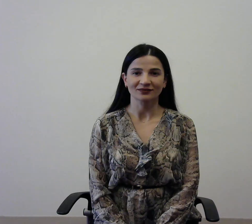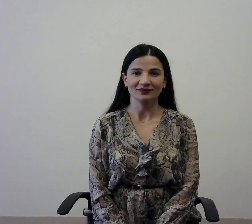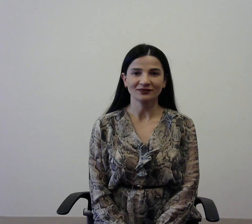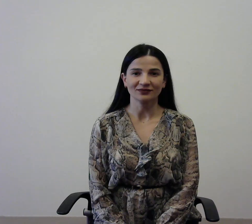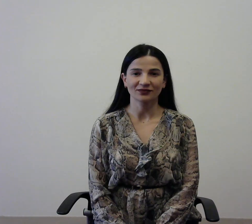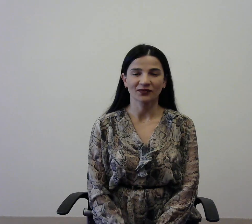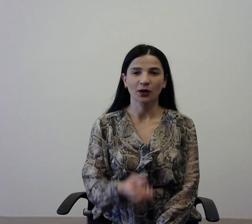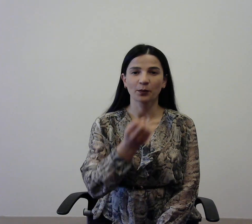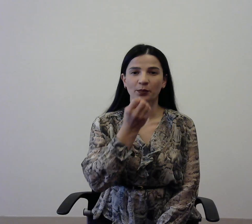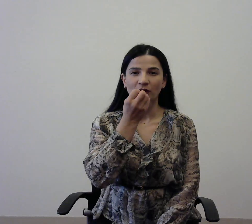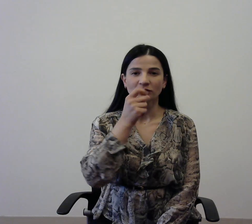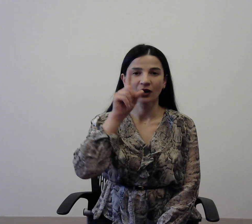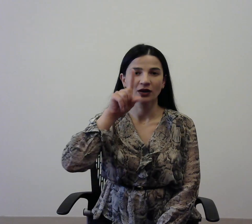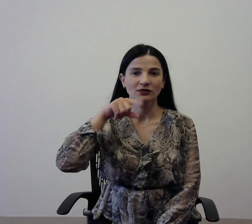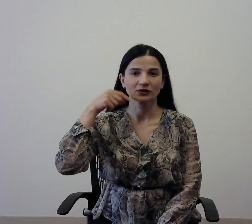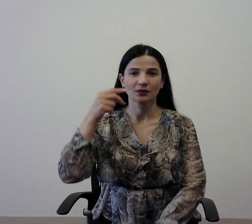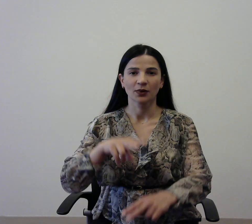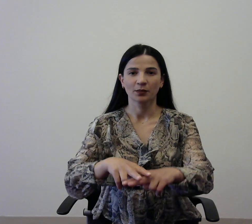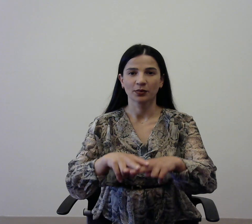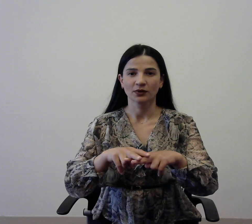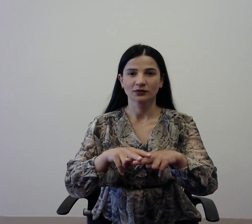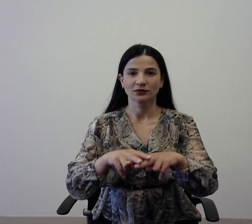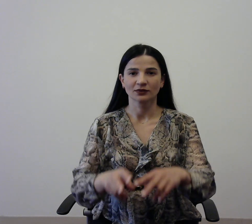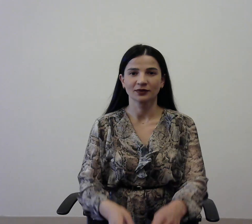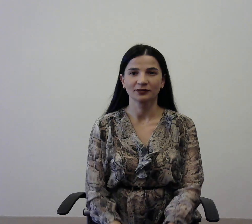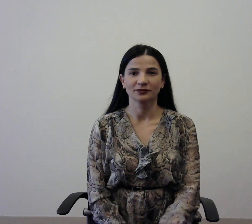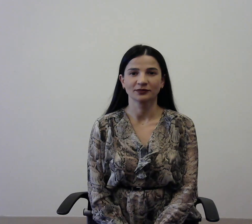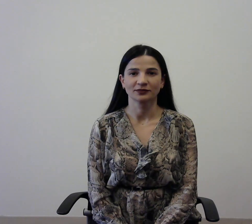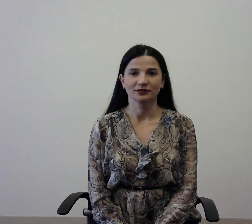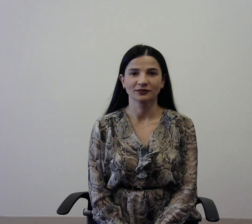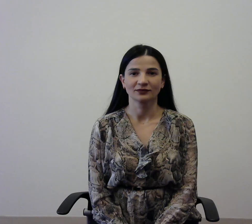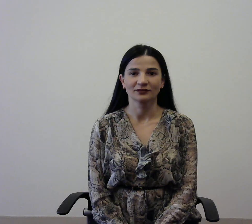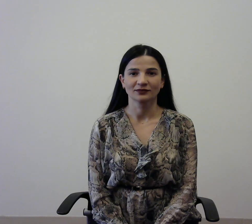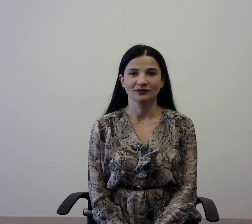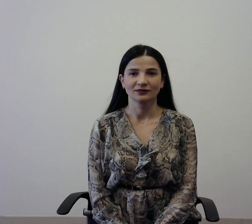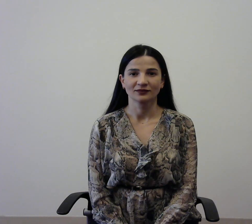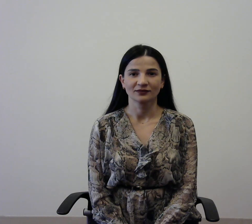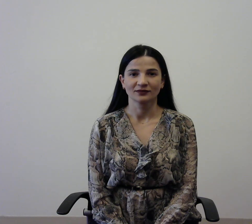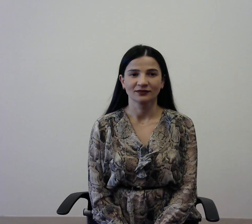Bakı Azərbaycanın paytaxtıdır